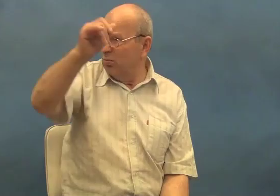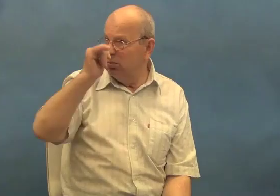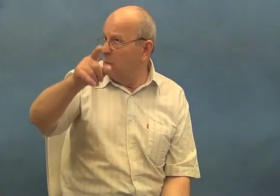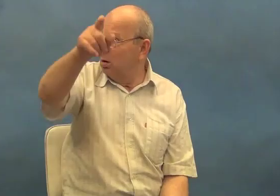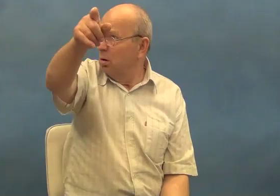Tam nie da rady?